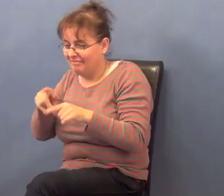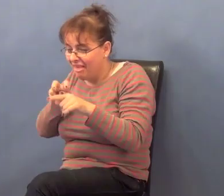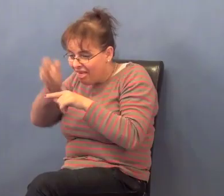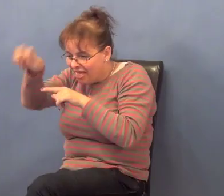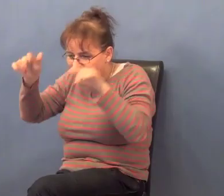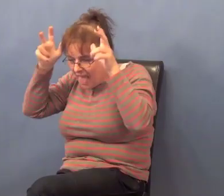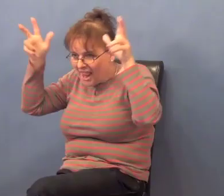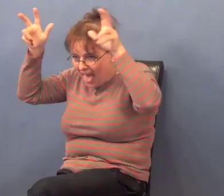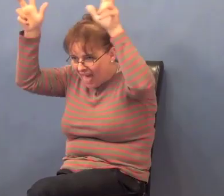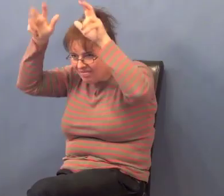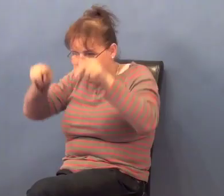Idzie jeleń.